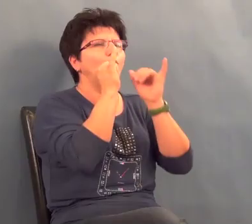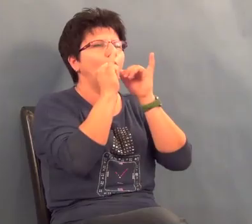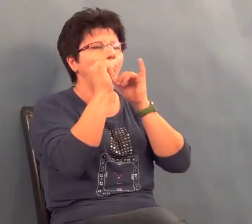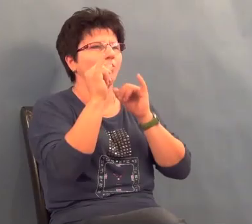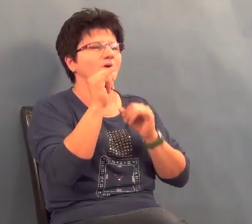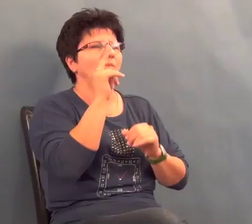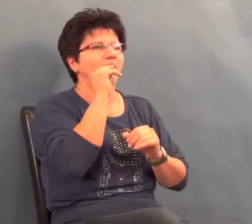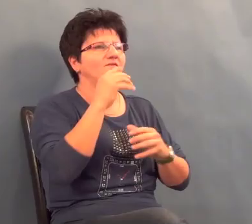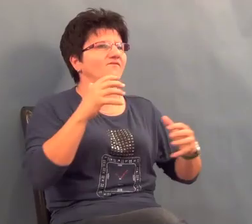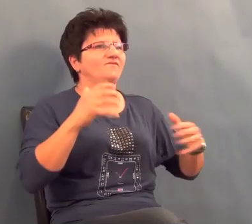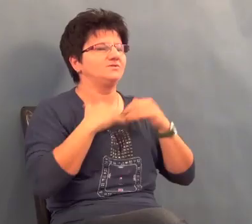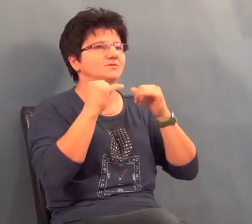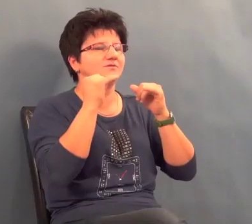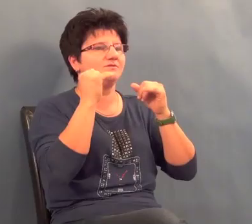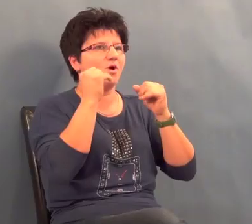A ptaszek, gdy go zauważa, jest wystraszony.